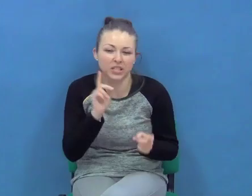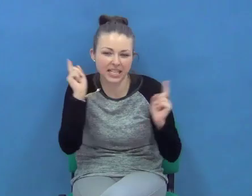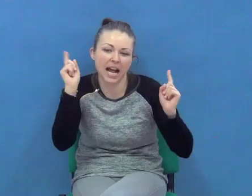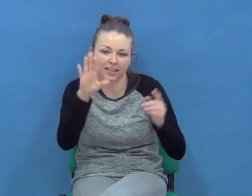Zakaz.